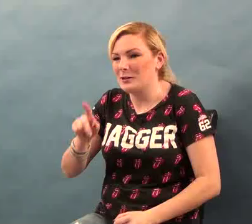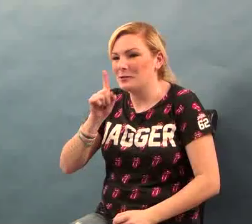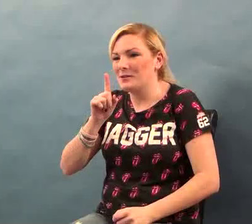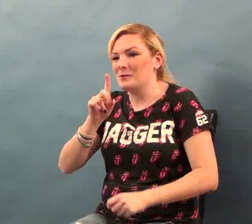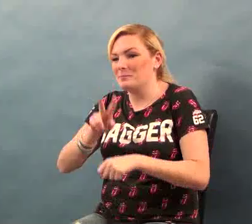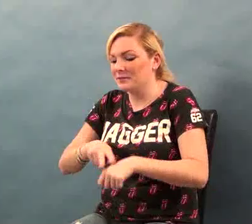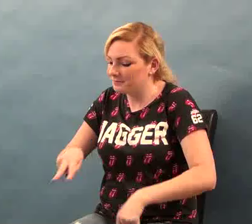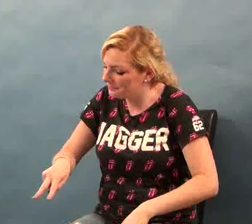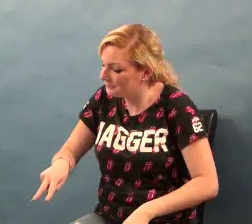Policjant patrzy na niego z góry.